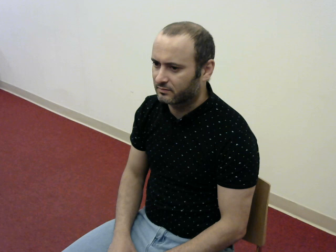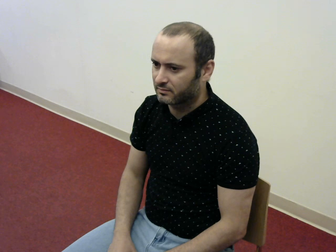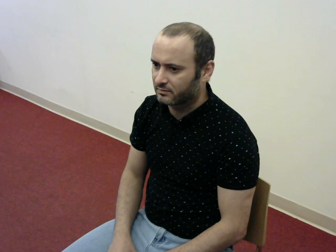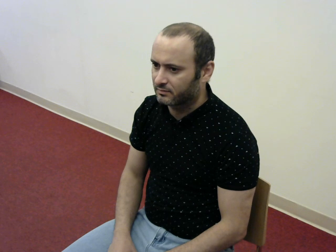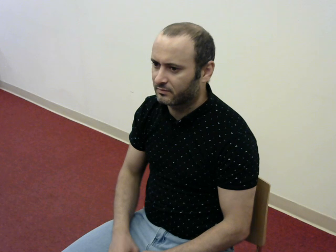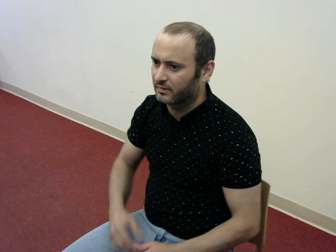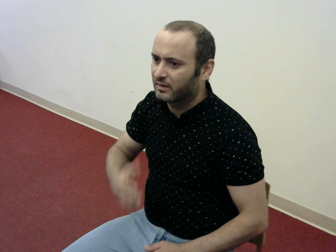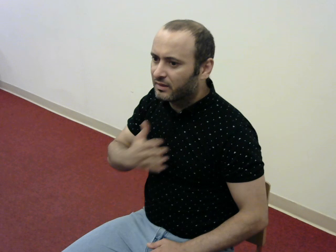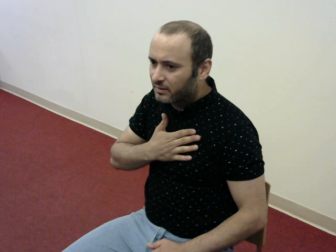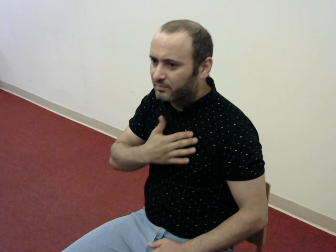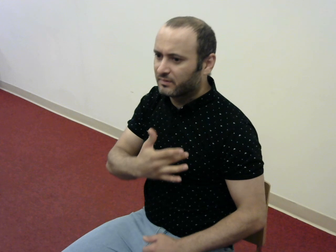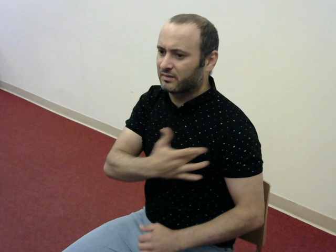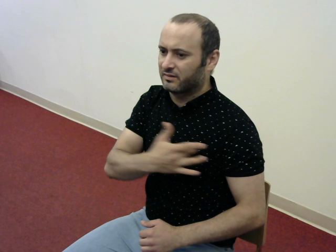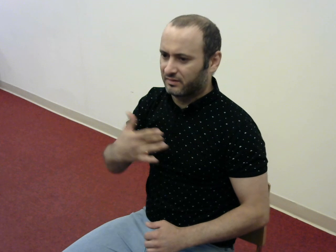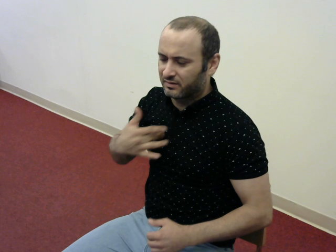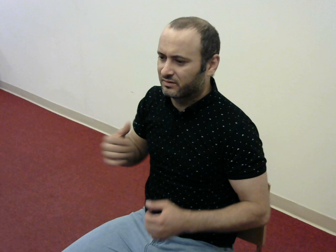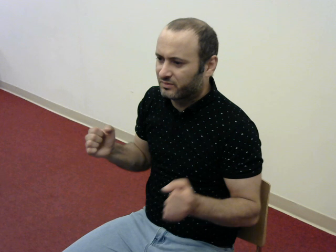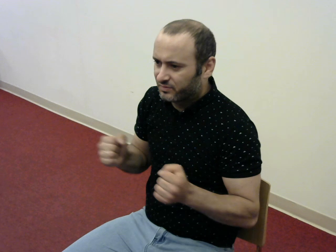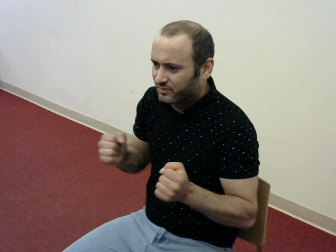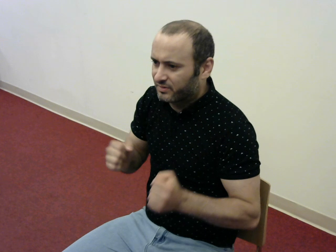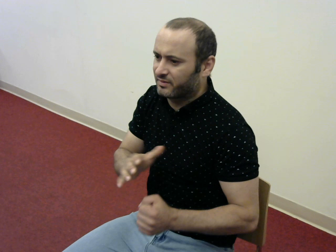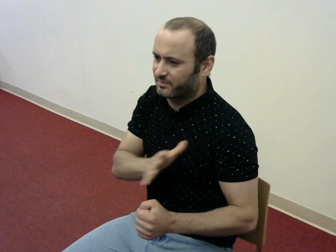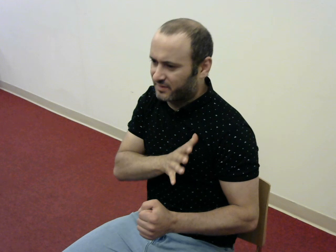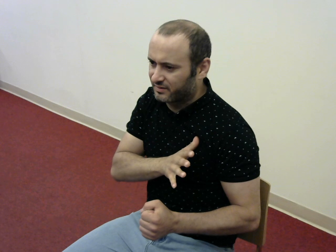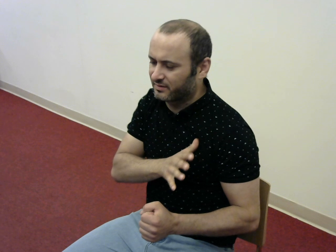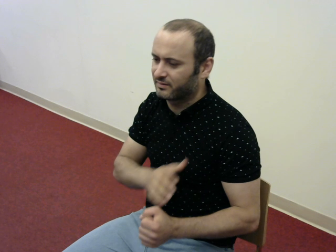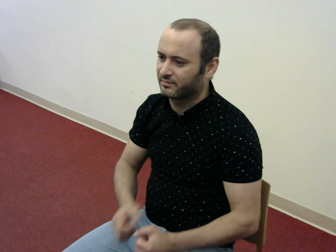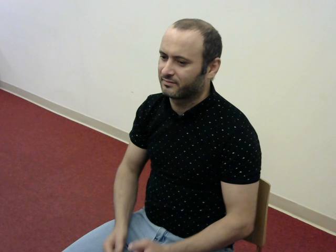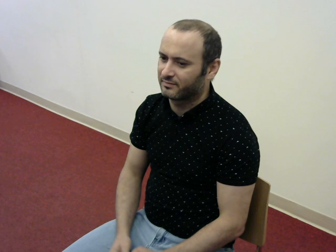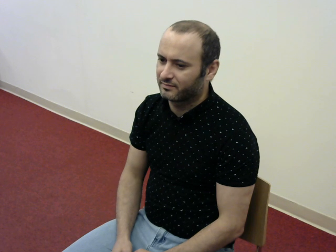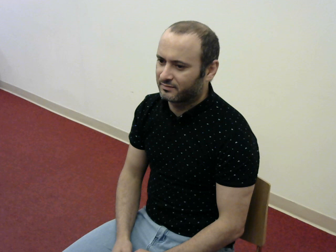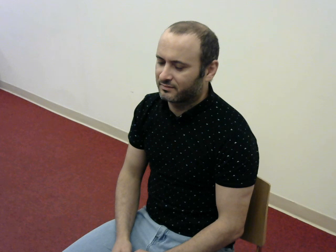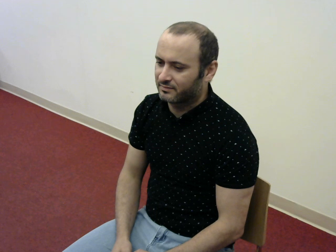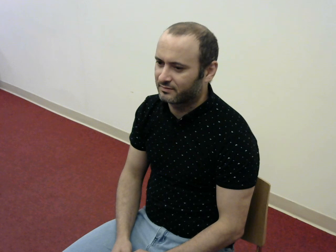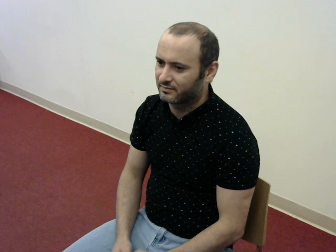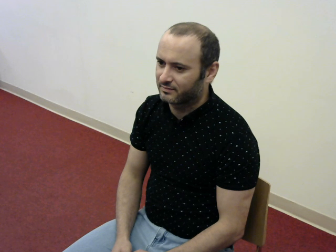Mən sətəlcəm olmuşam